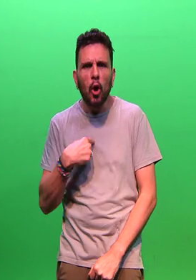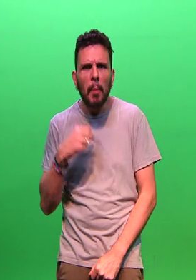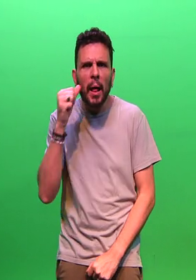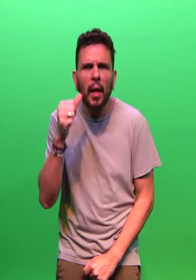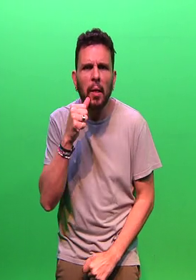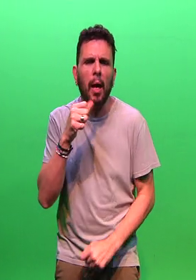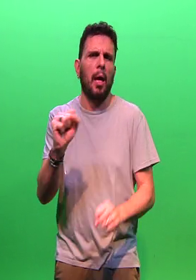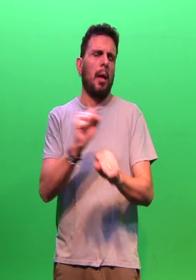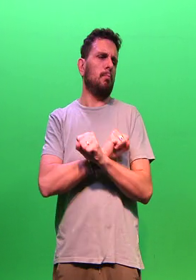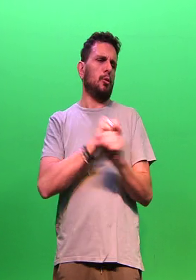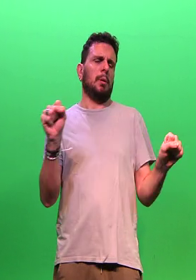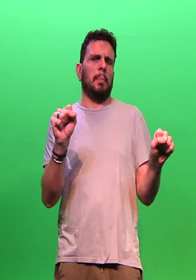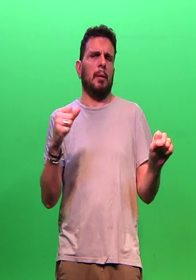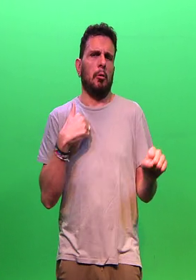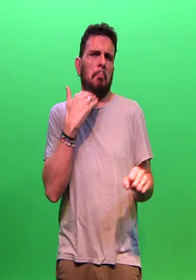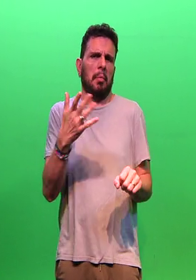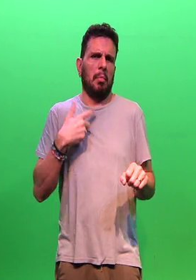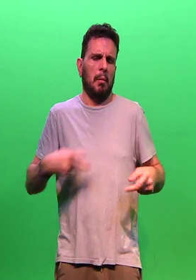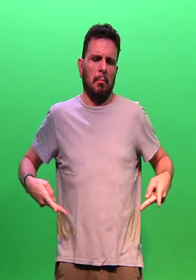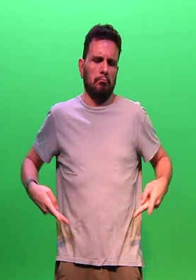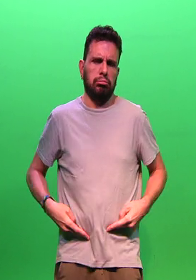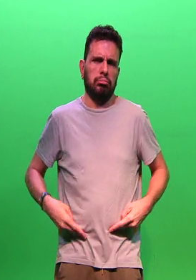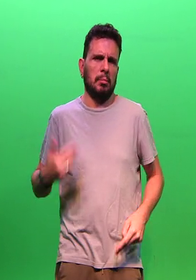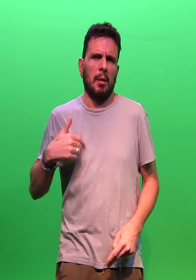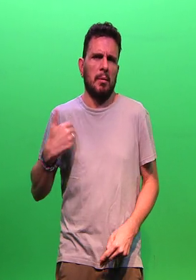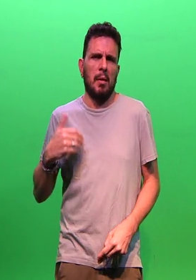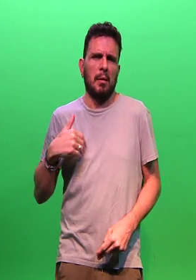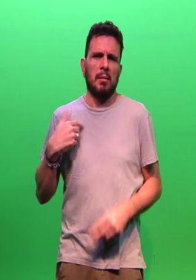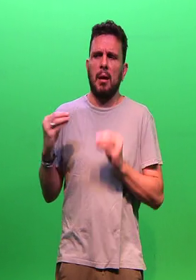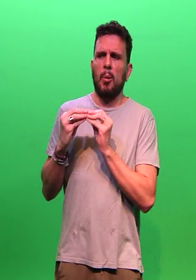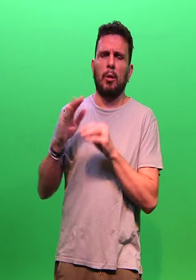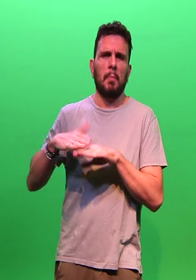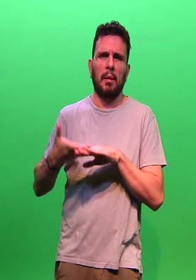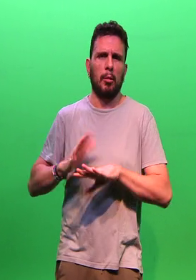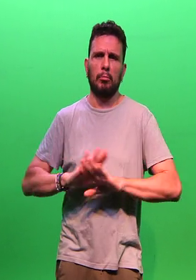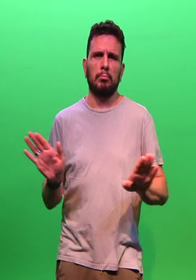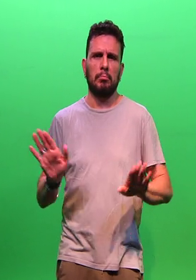Jo, embarassada? Impossible! Ja em vaig lligar els trompes, ho vam acordar amb el meu marit.